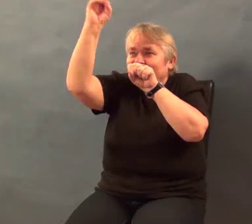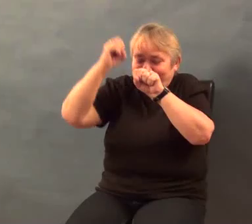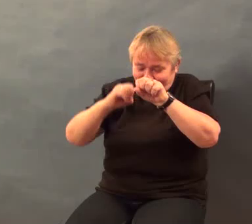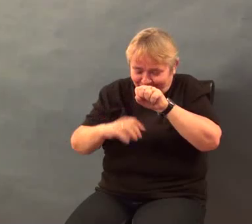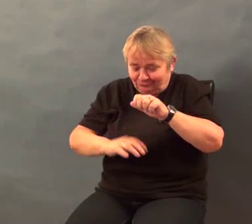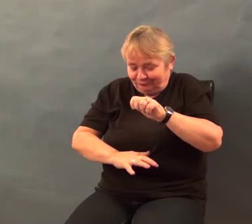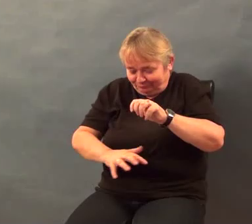Kosz jest pełen.